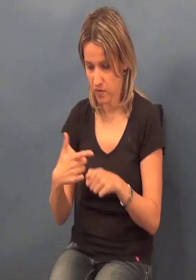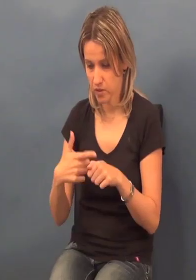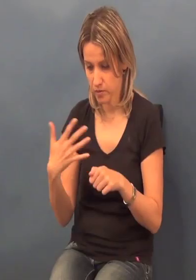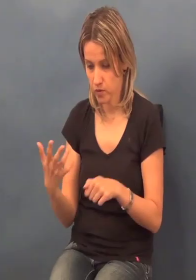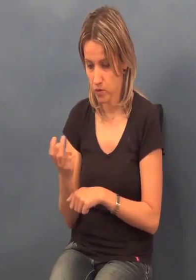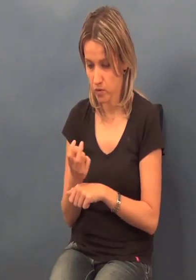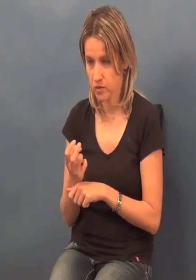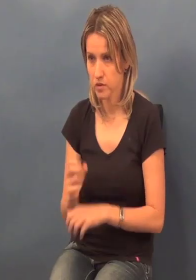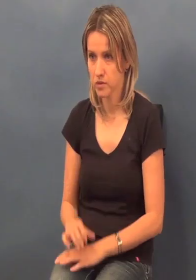Dwudziesty piąty lutego.